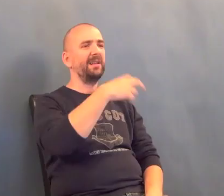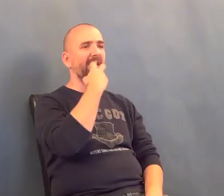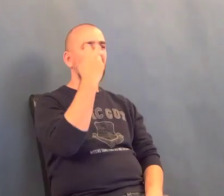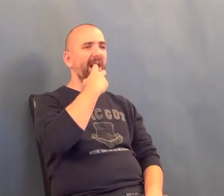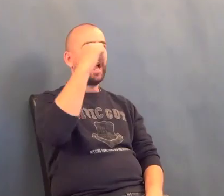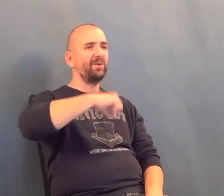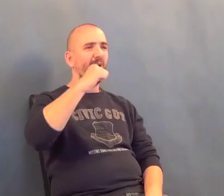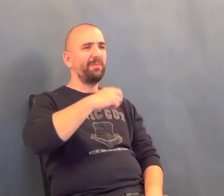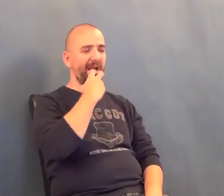Elektrownia atomowa.